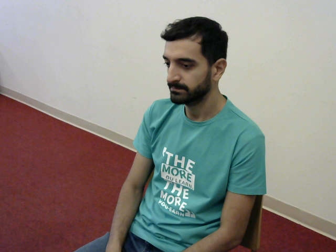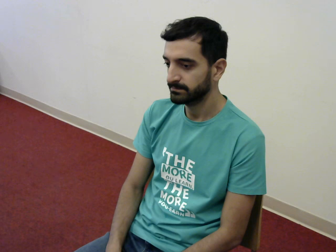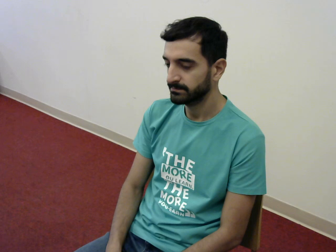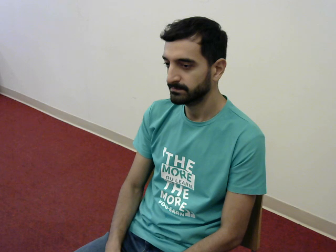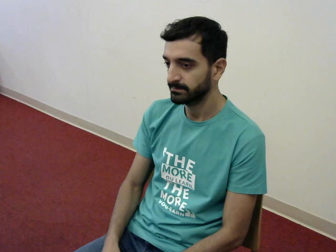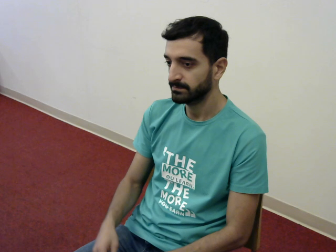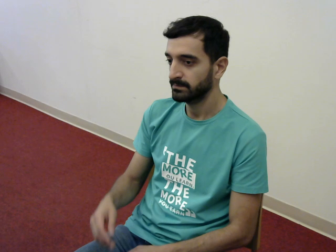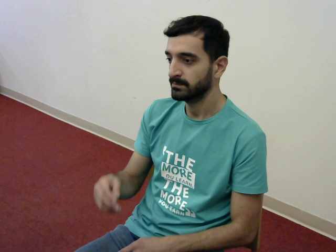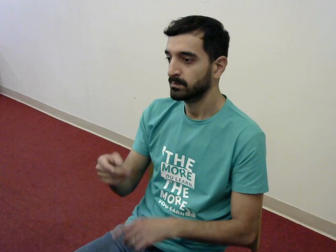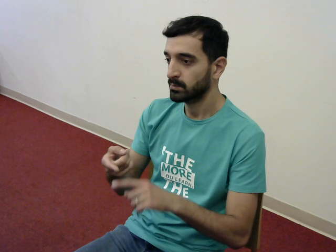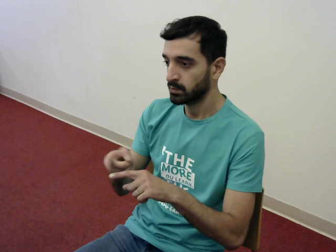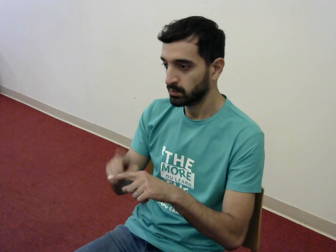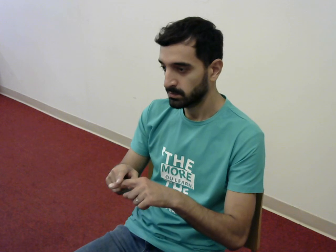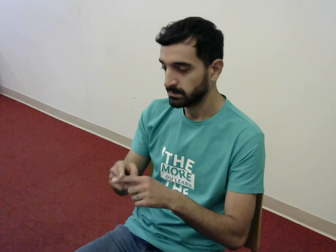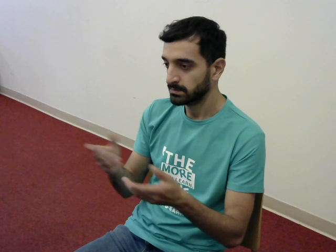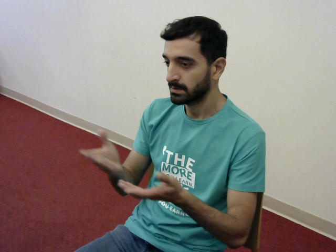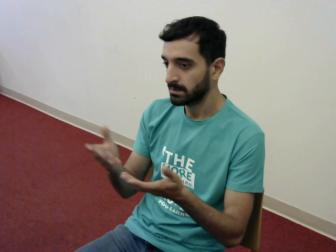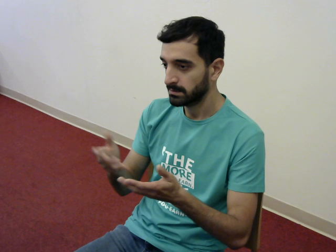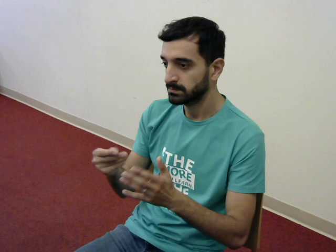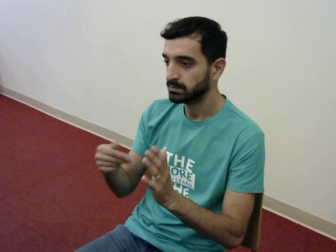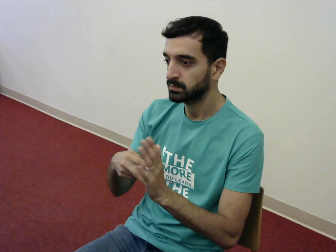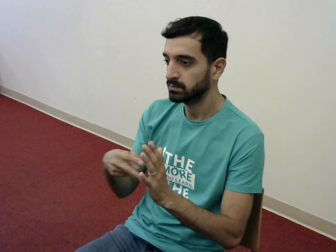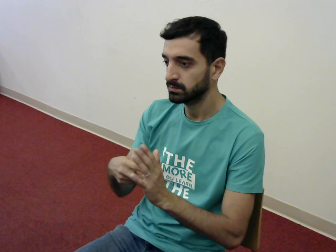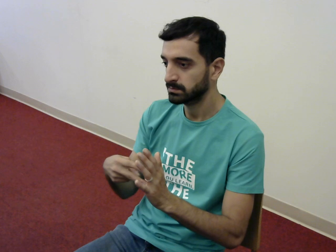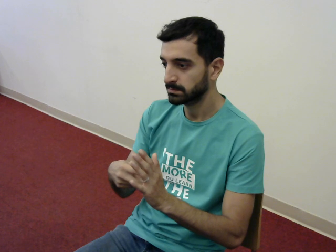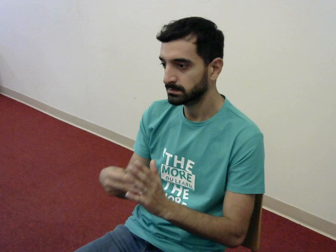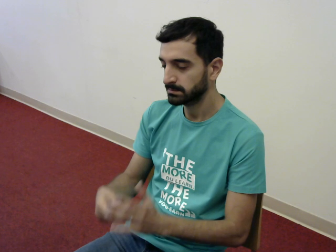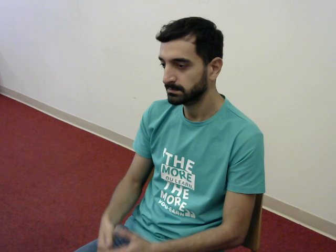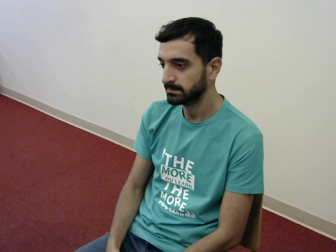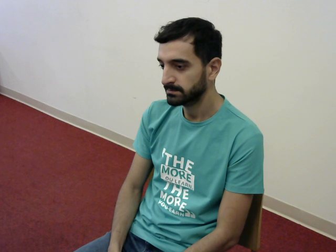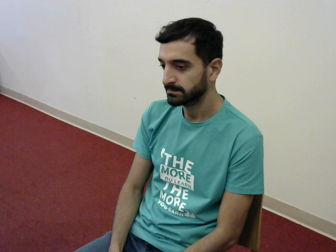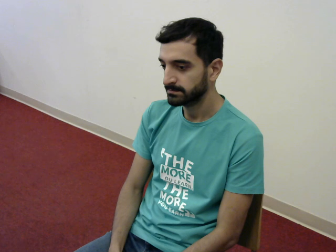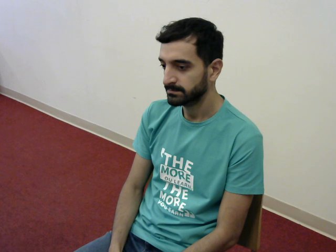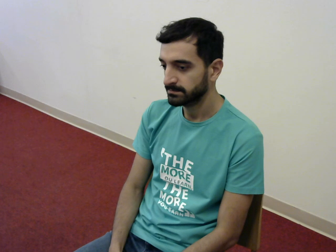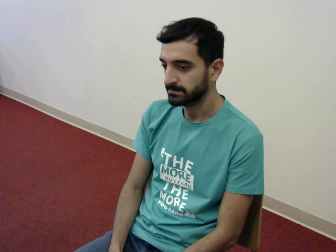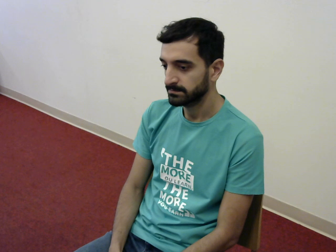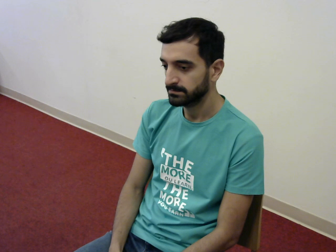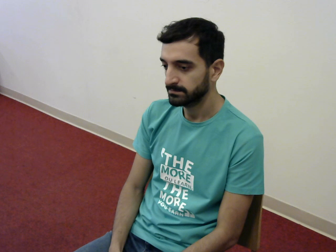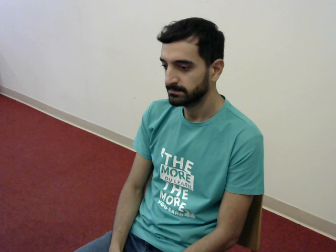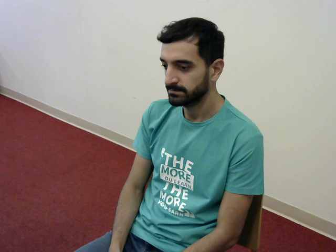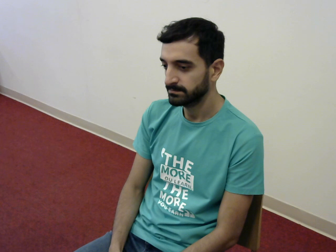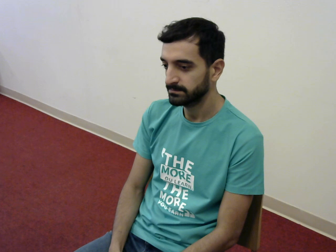Bu neçəyədir?